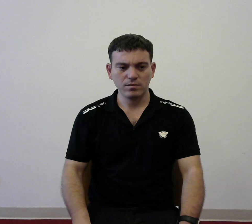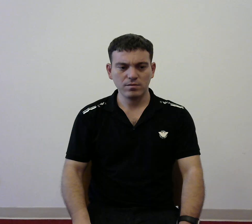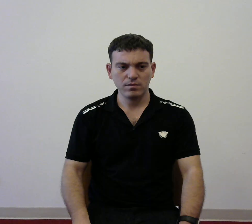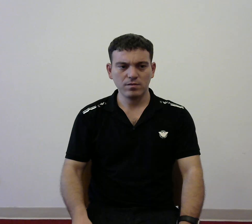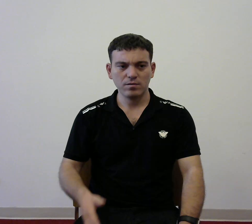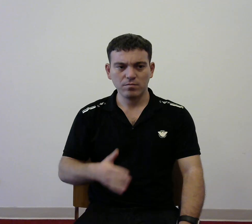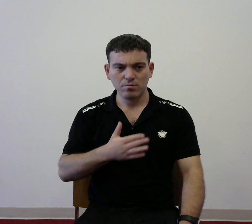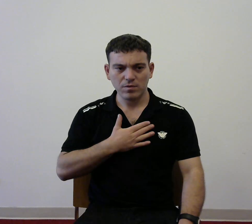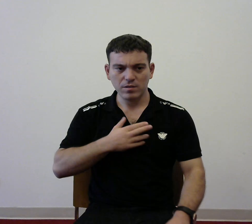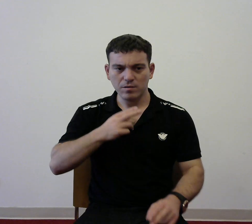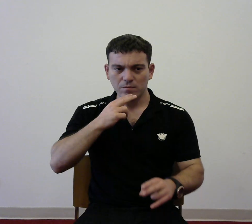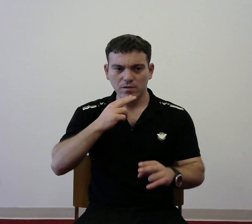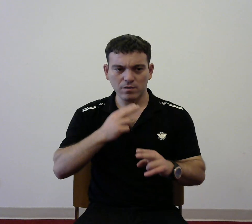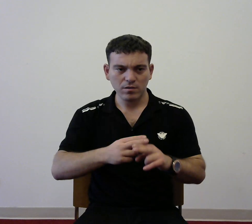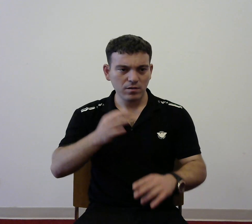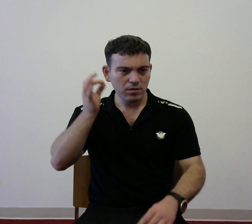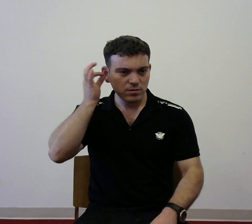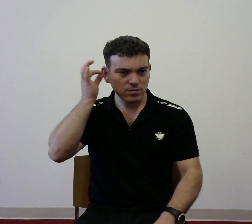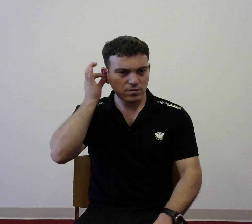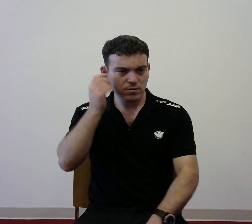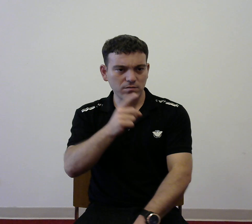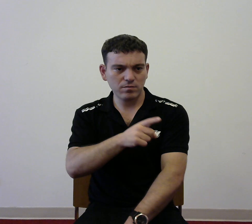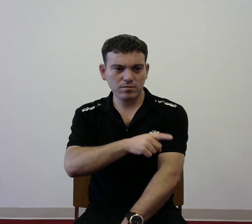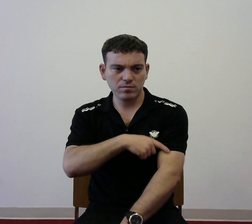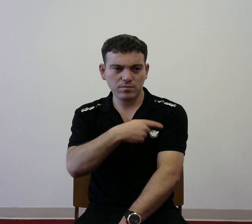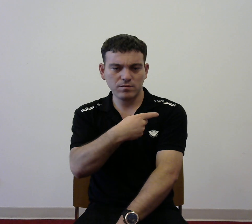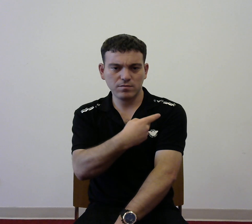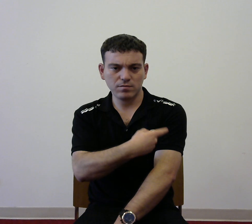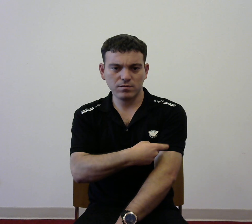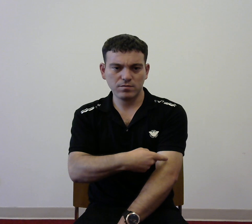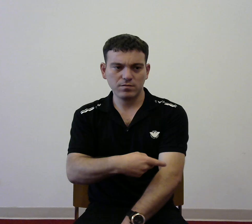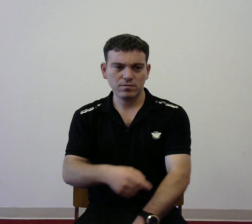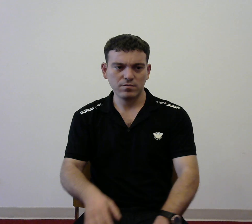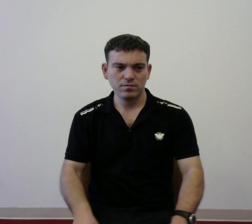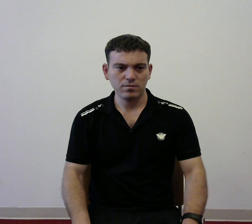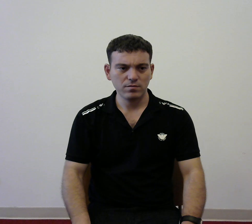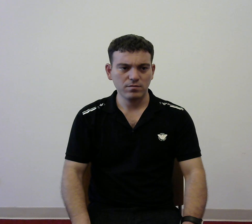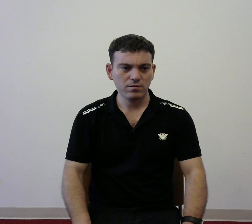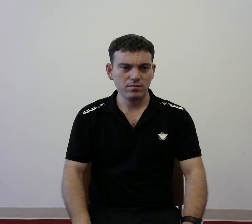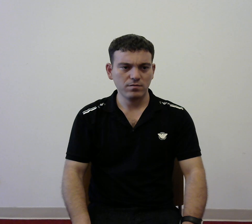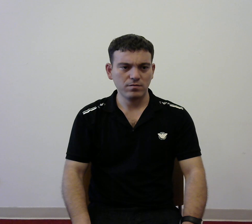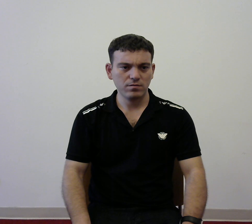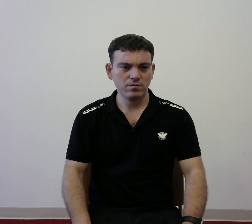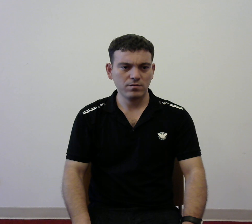Mənim bacım tibb bacısıdır